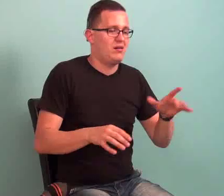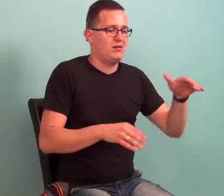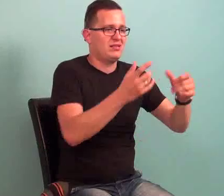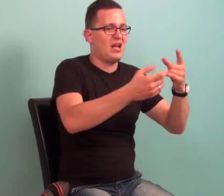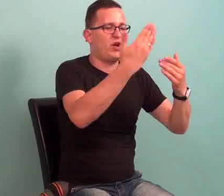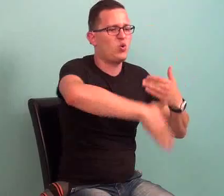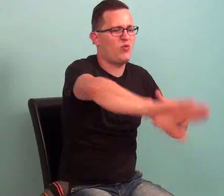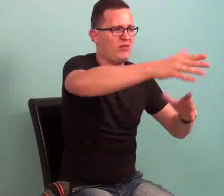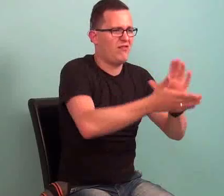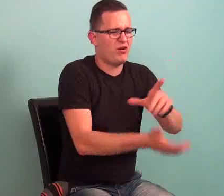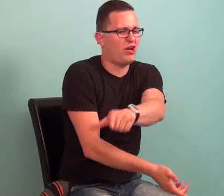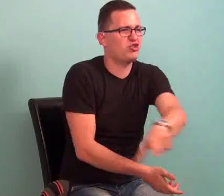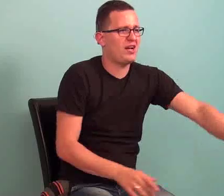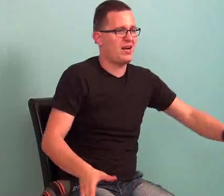Był tam rów, w którym była woda, rzeka.